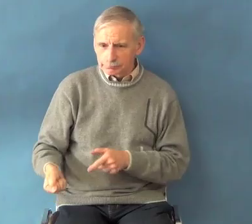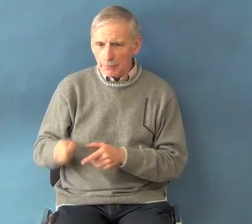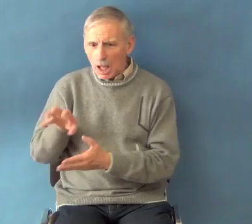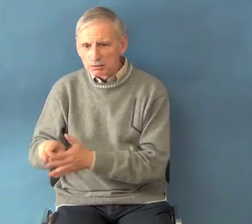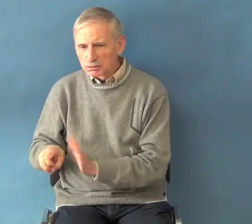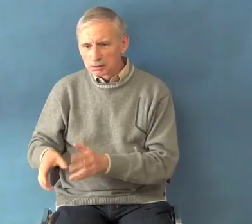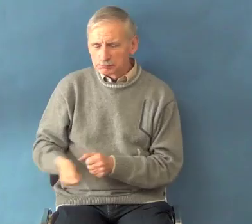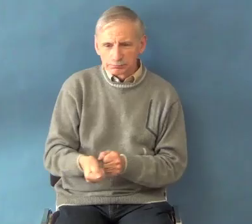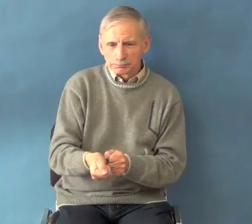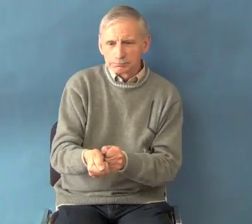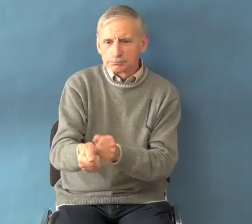Koza nie gryzie gruszek, przechodzi obok.